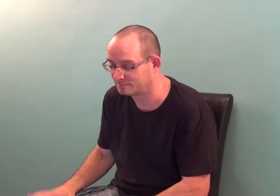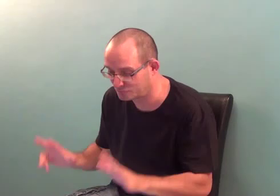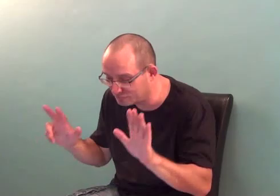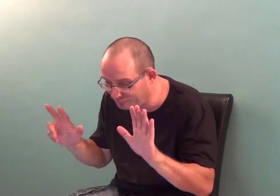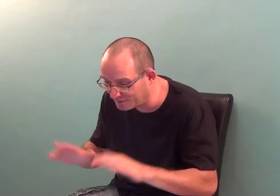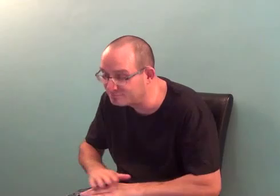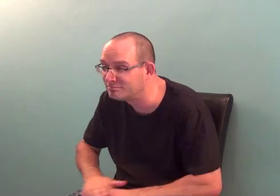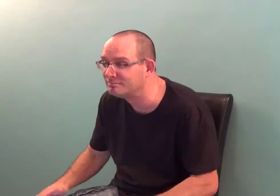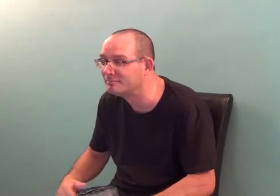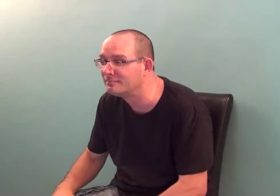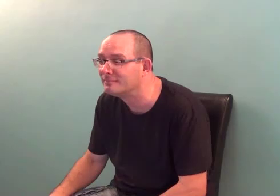O ósmej i koniec.